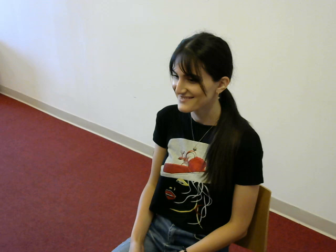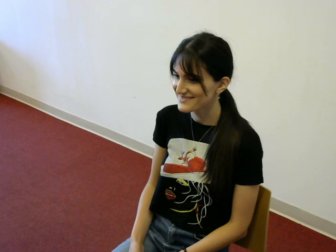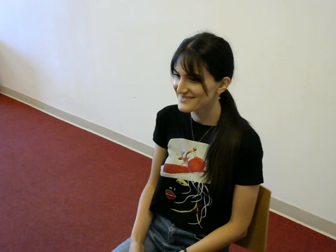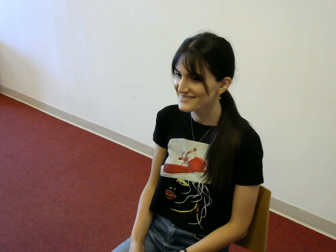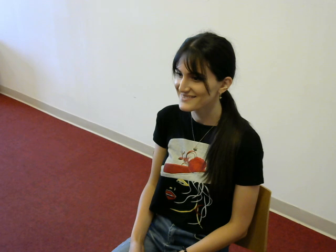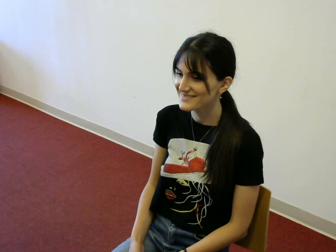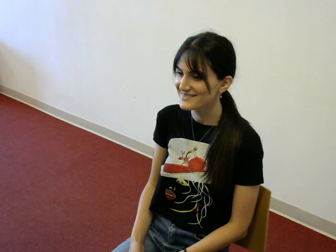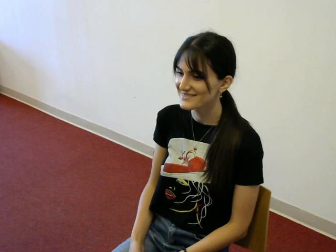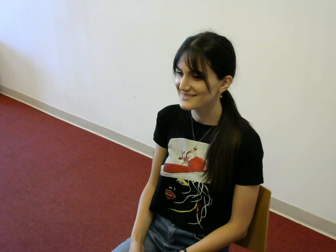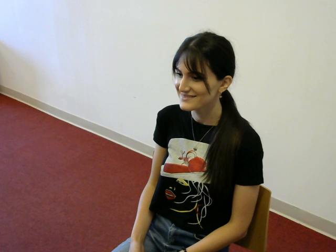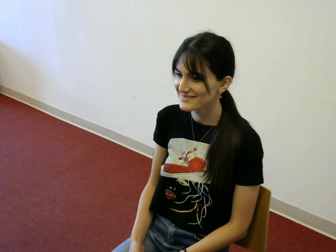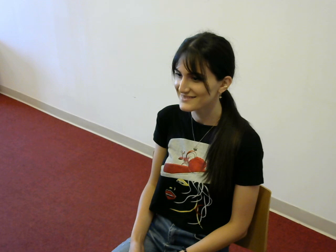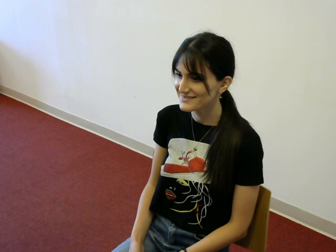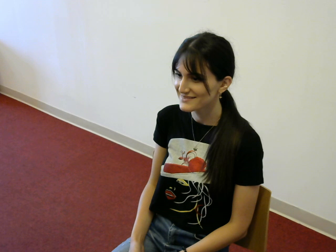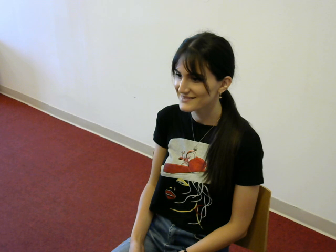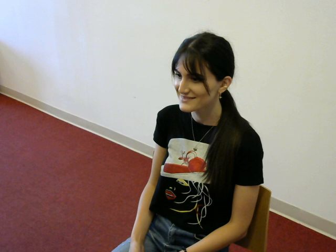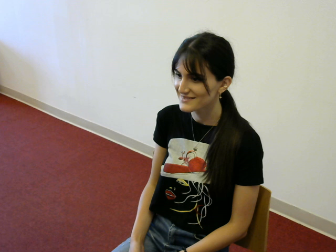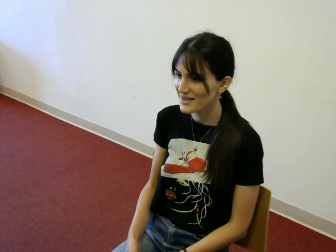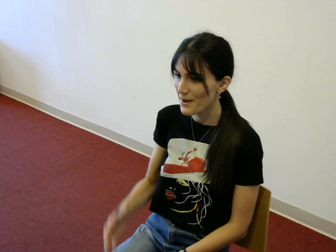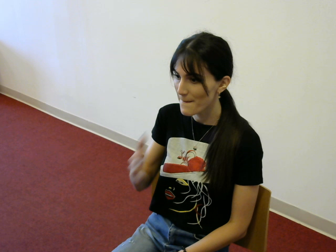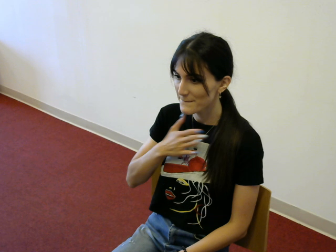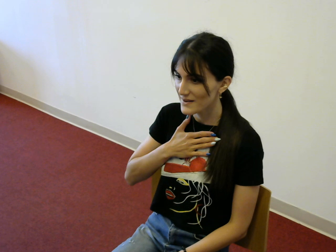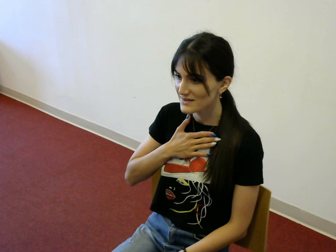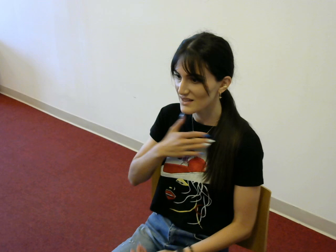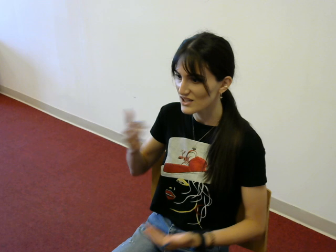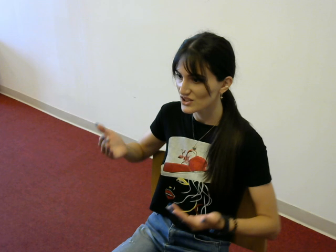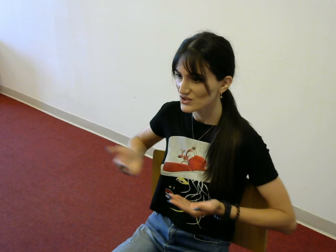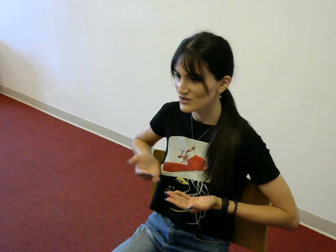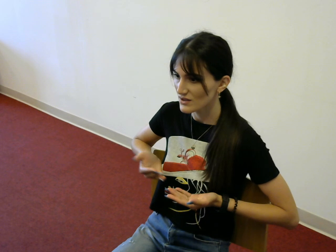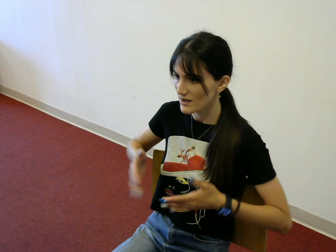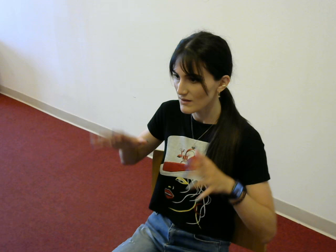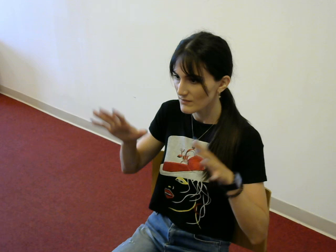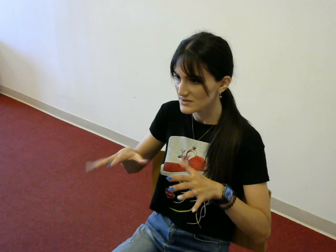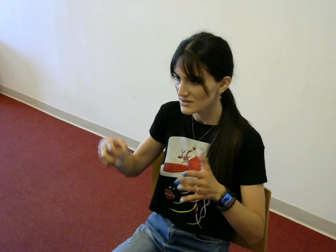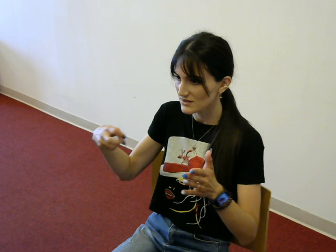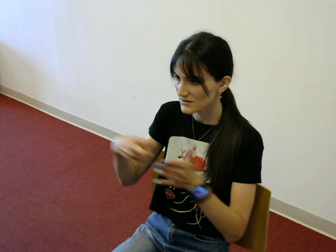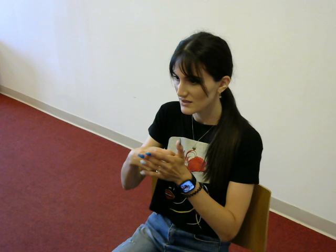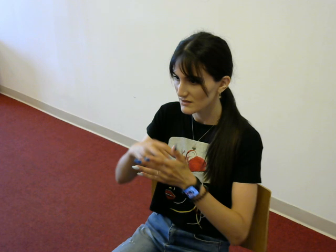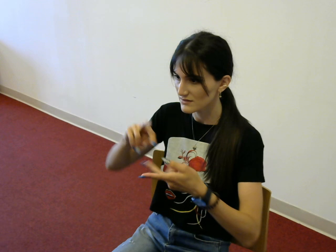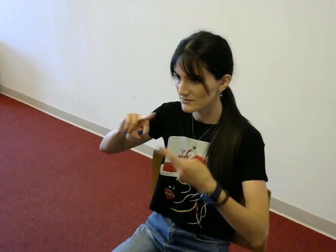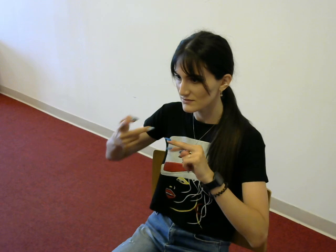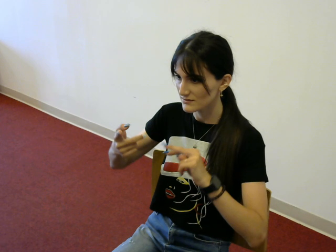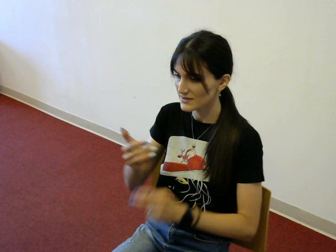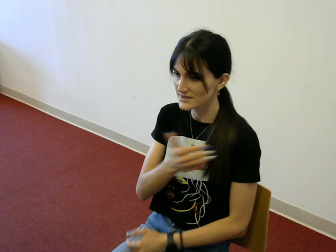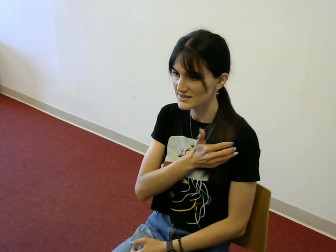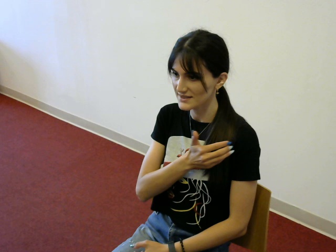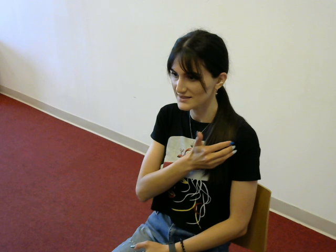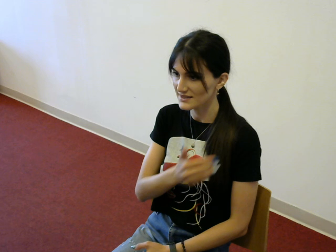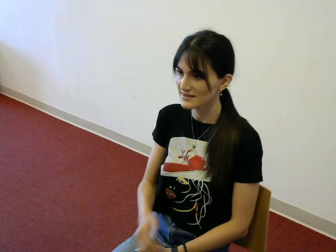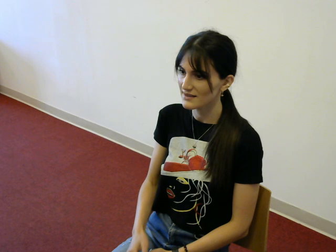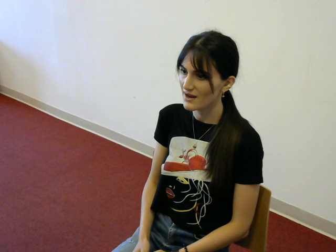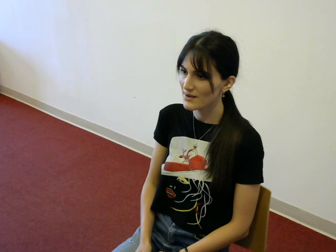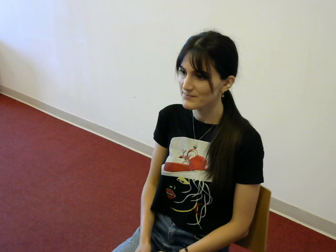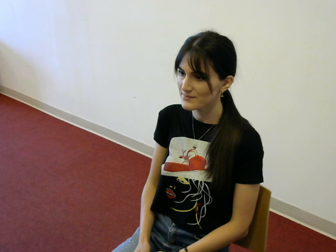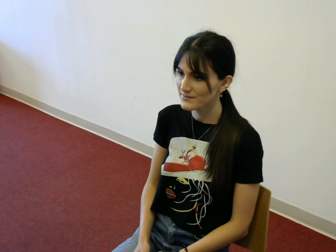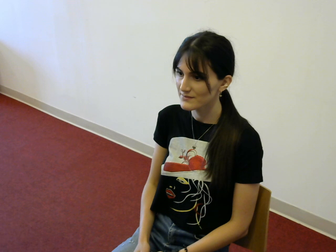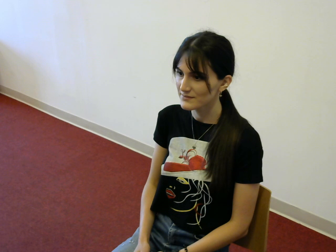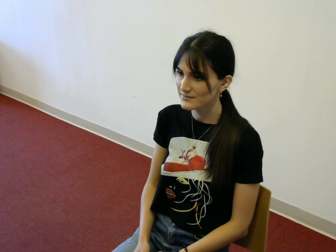Mən yaşayış yeri qeydiyyatımı dəyişmək istəyirəm